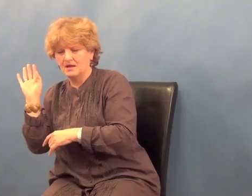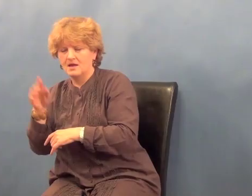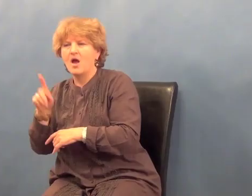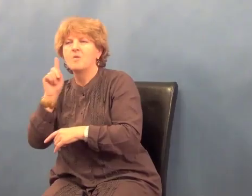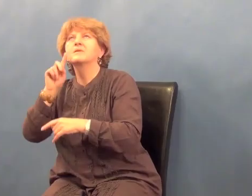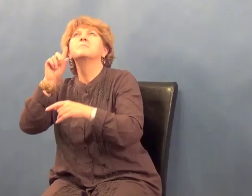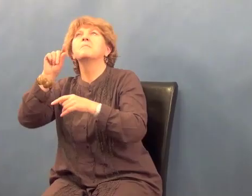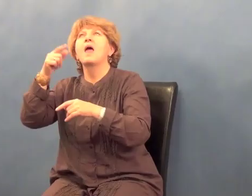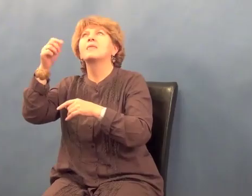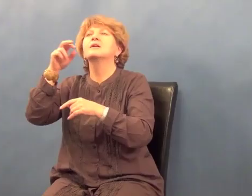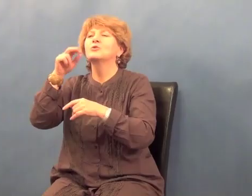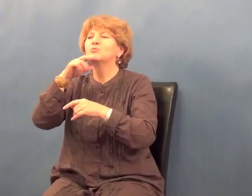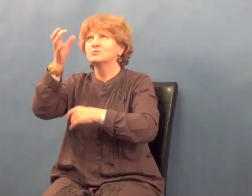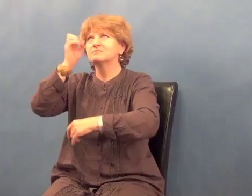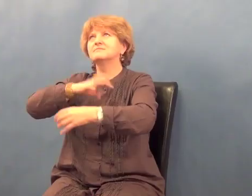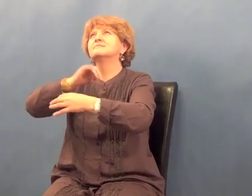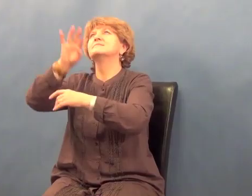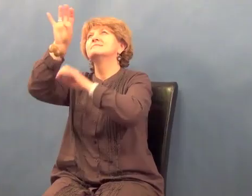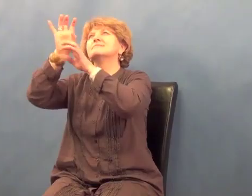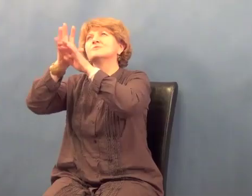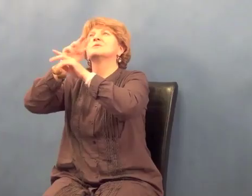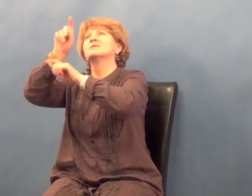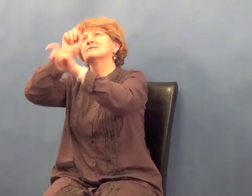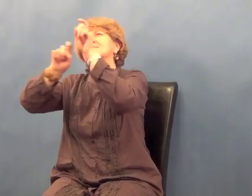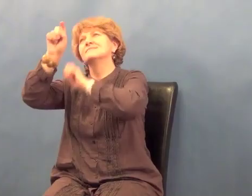A ten pan na drabinie zbiera gruszki, wkłada je do kieszeni na przodzie, kończy i schodzi na dół.